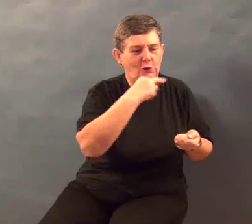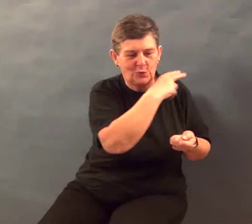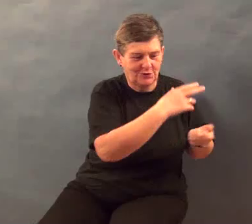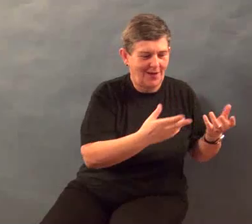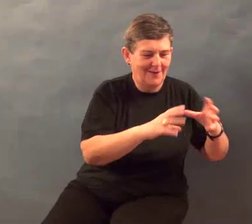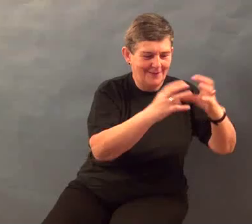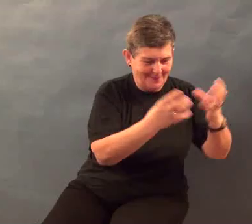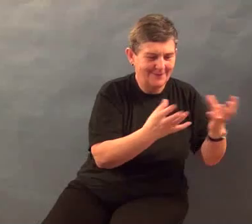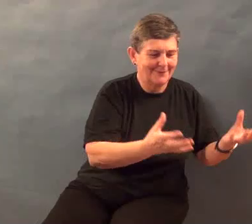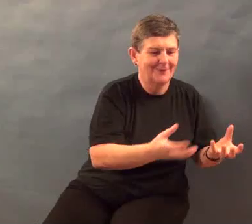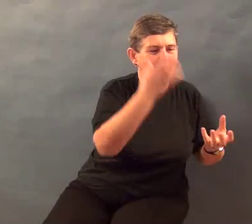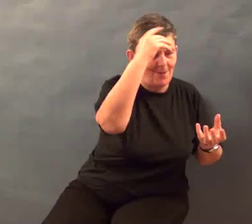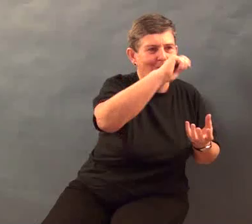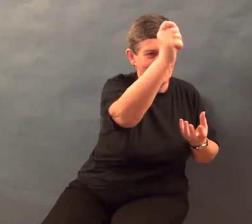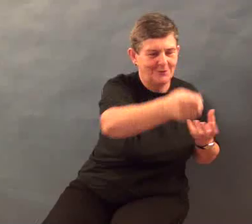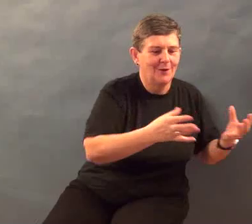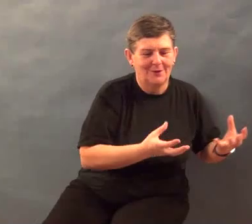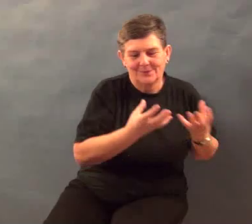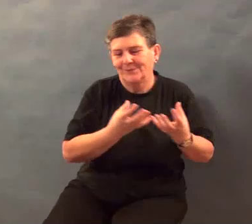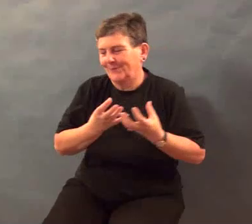Jeden z trzech chłopców trzyma gruszki w ręku, daje mu kapelusz i odchodzi.